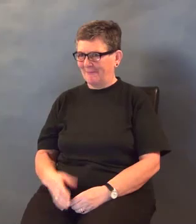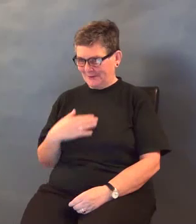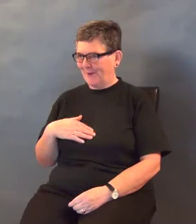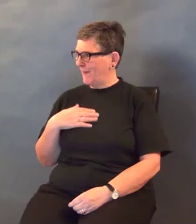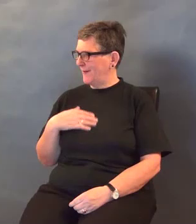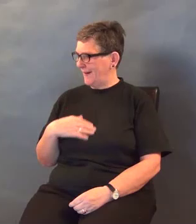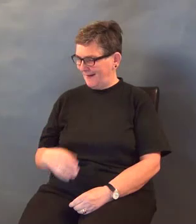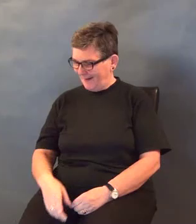Sobota.